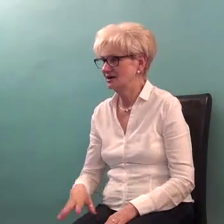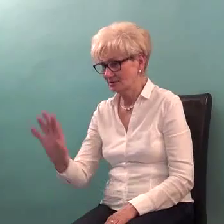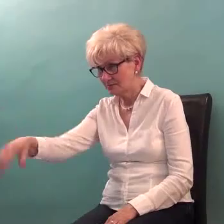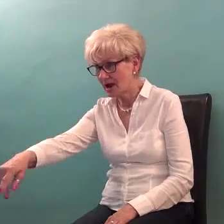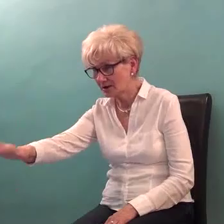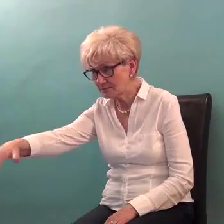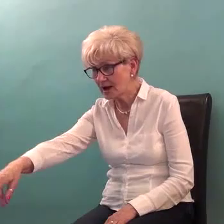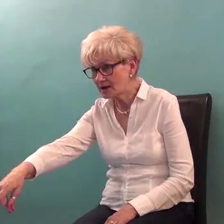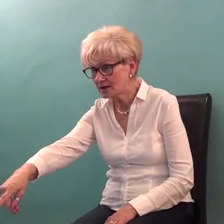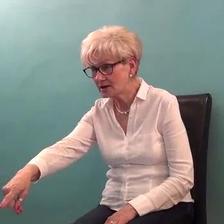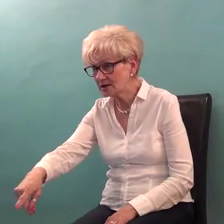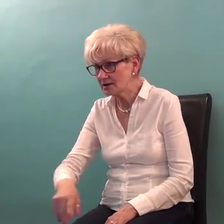A ty? Masz?